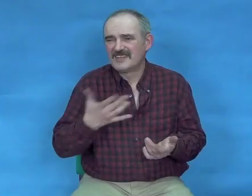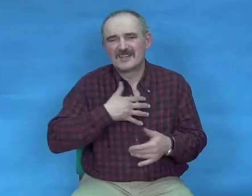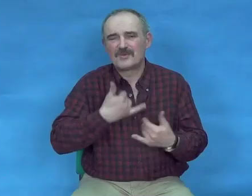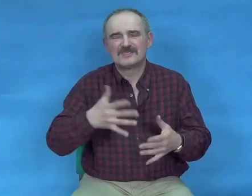Czuje się inaczej.